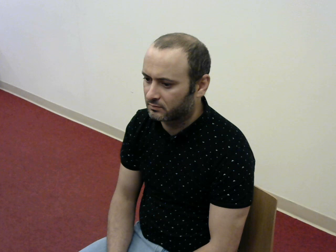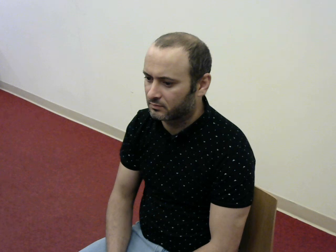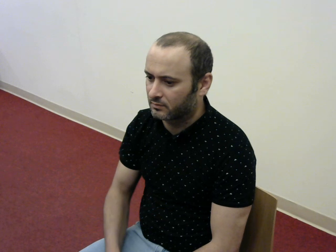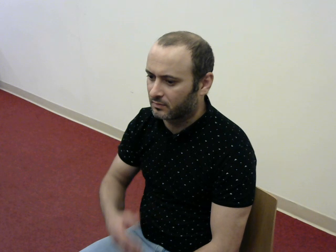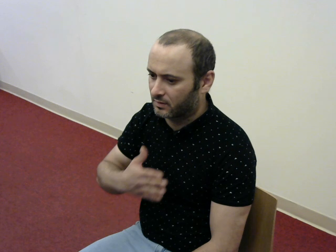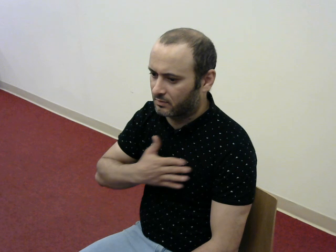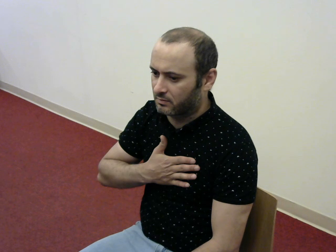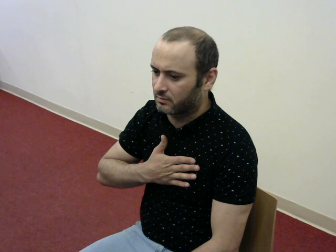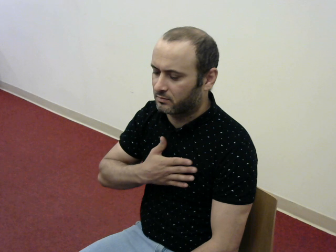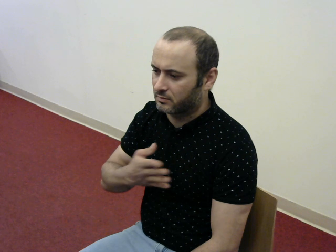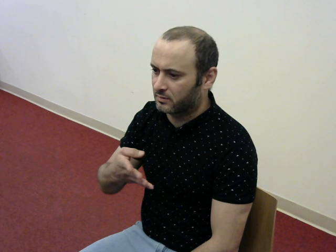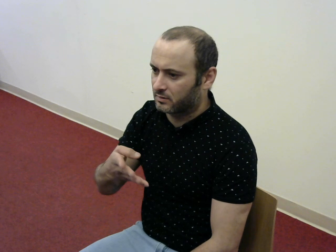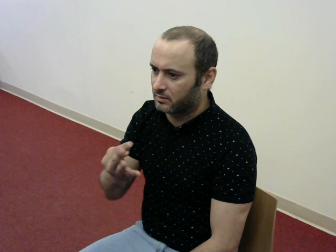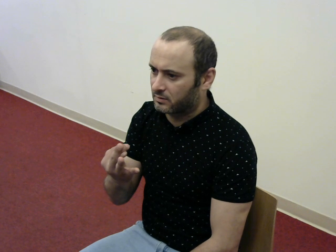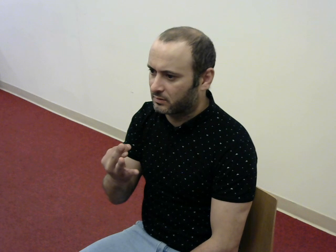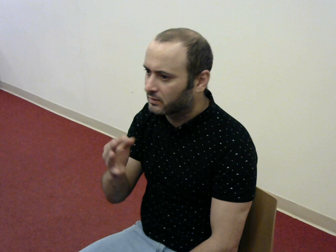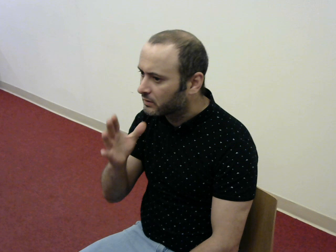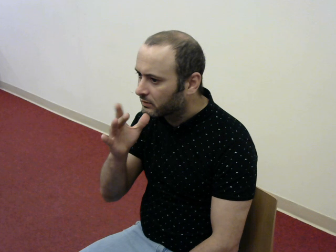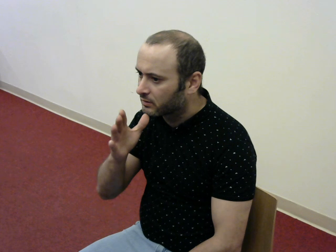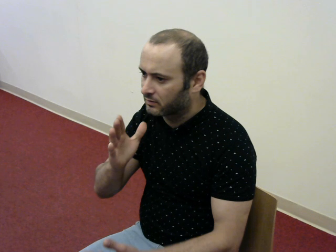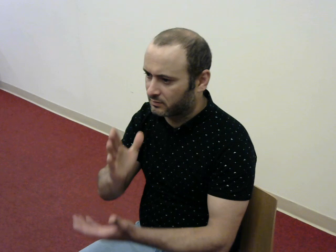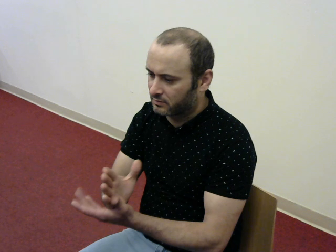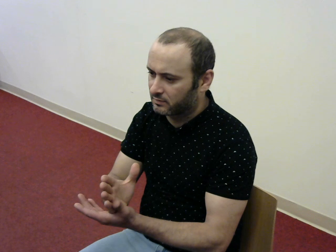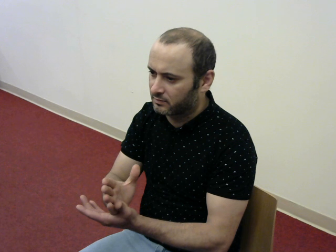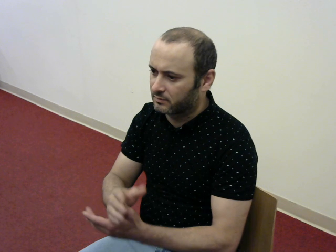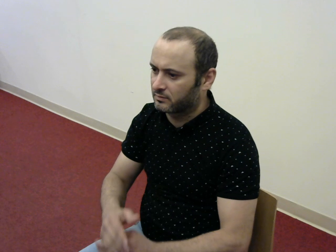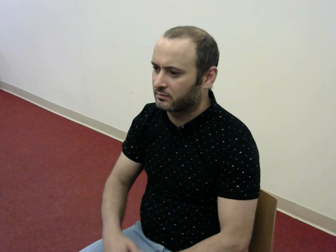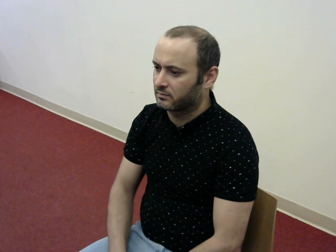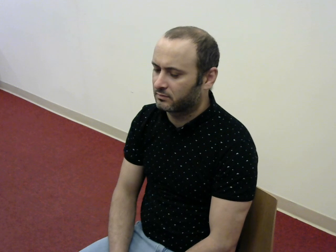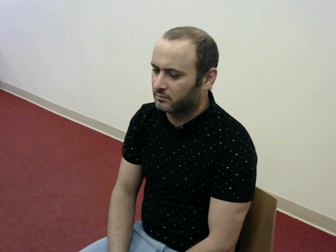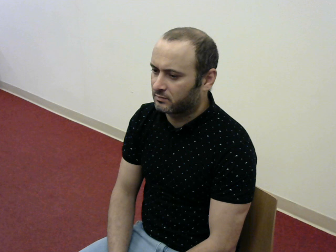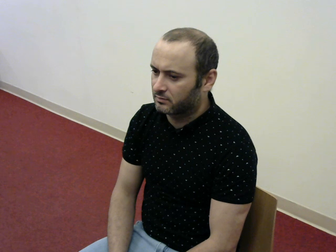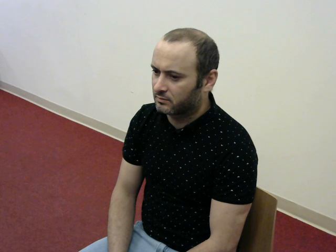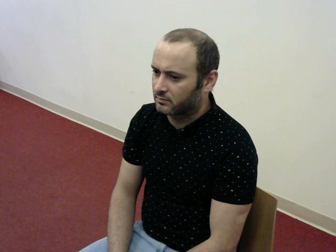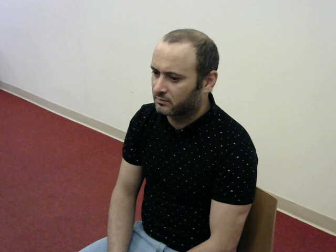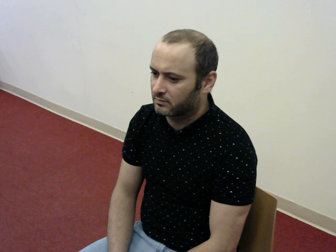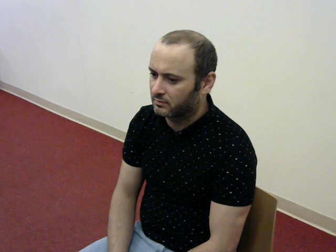Mənim 43 yaşım var